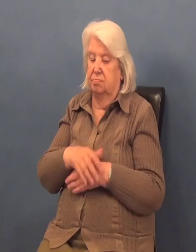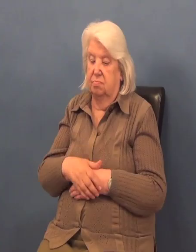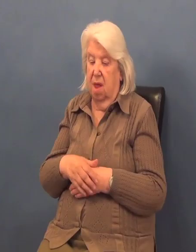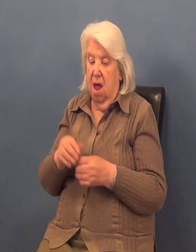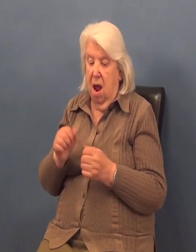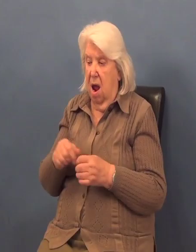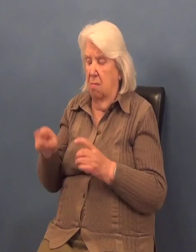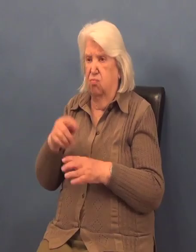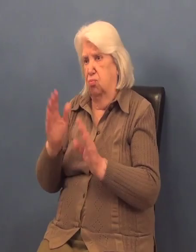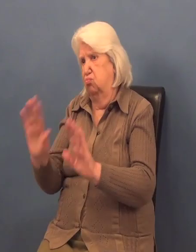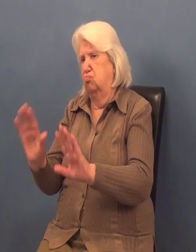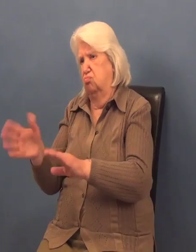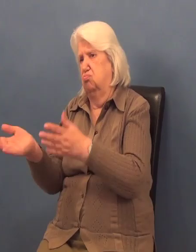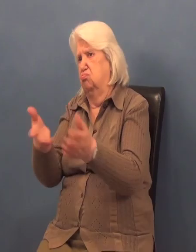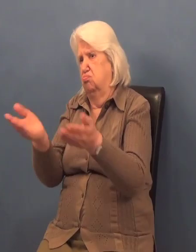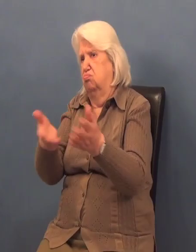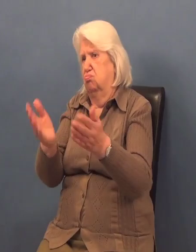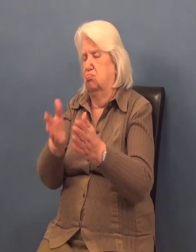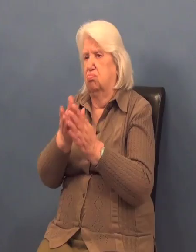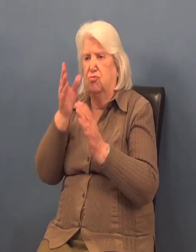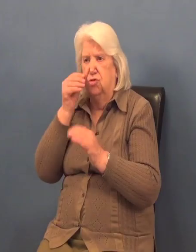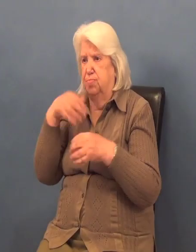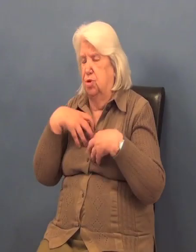A oni: dobrze, dobrze, idź spać, jesteś zmęczony.